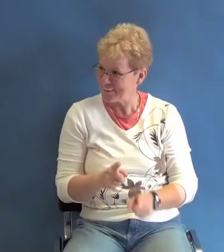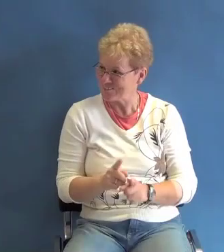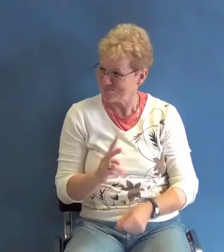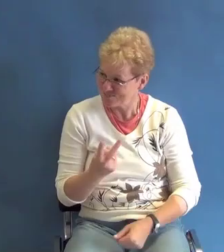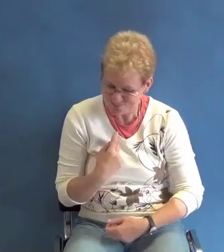Ja drugi?